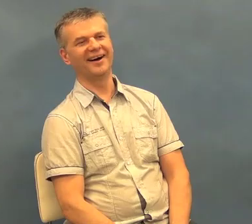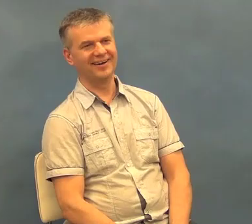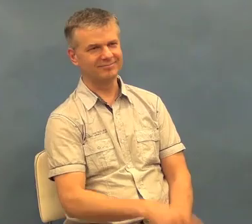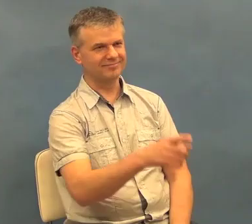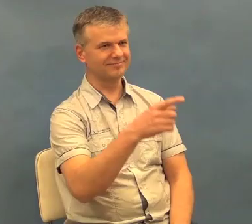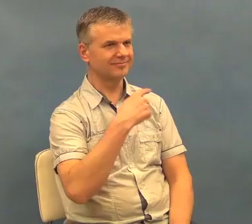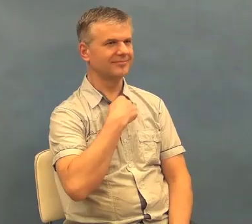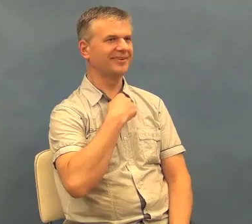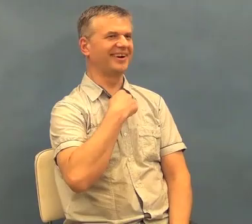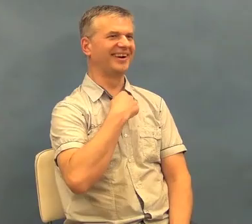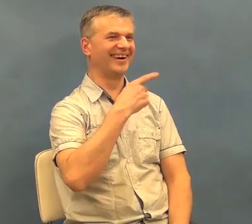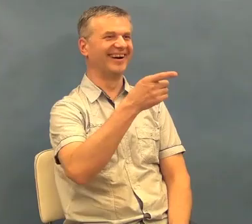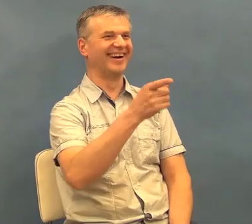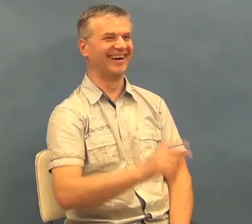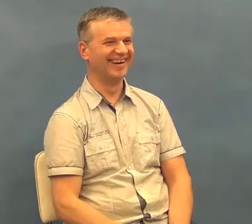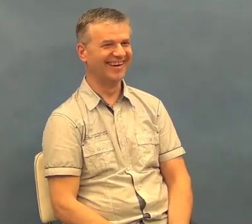Ty, ja, ty.